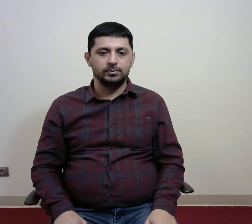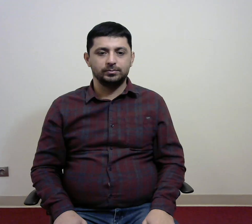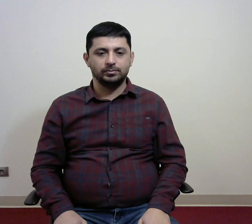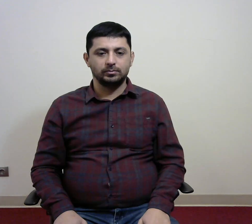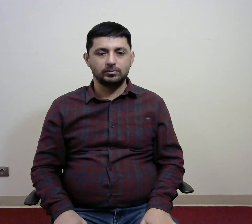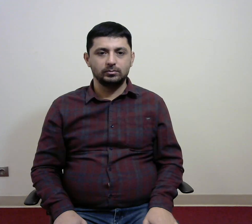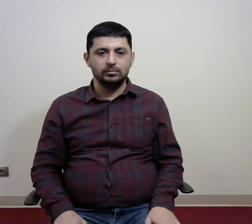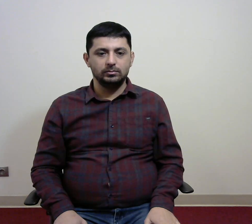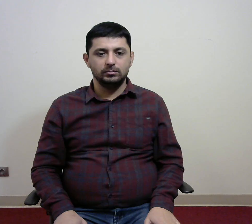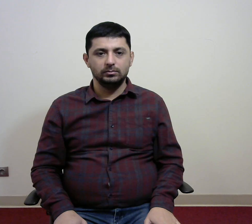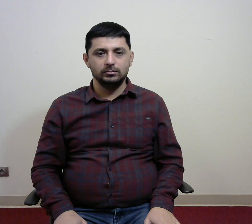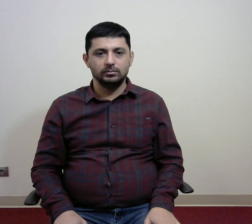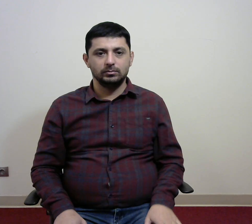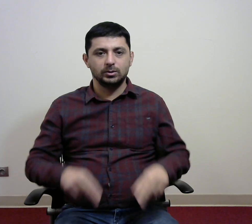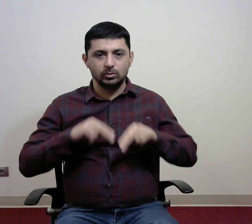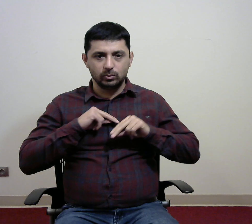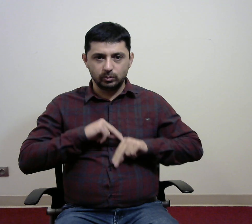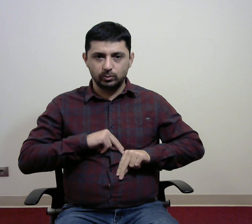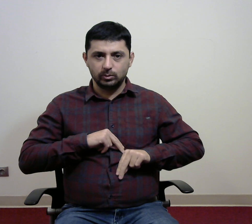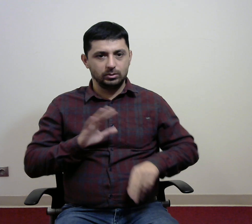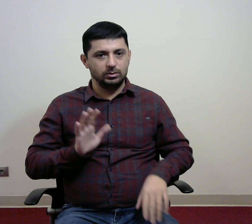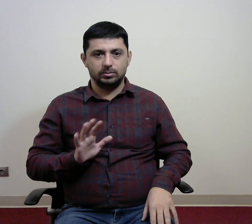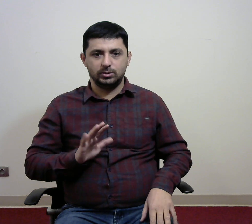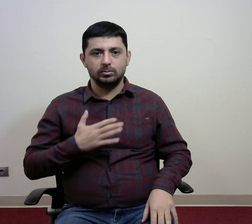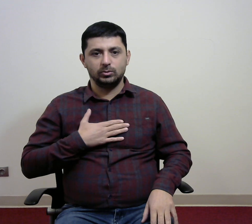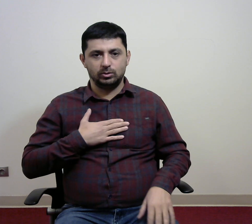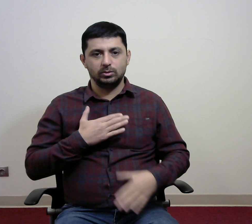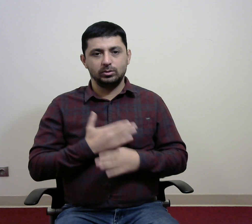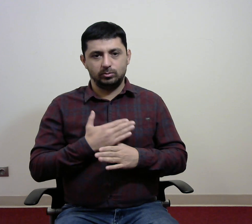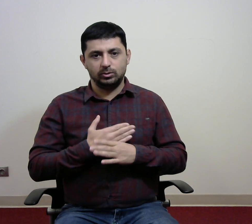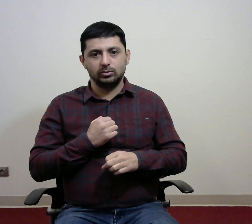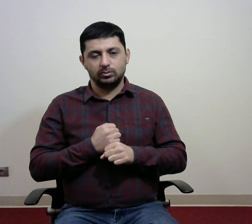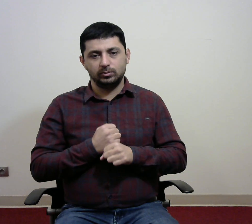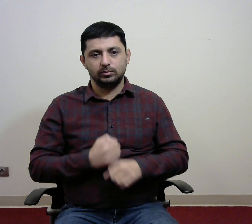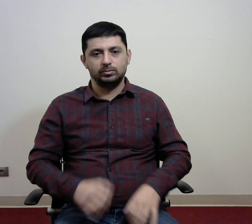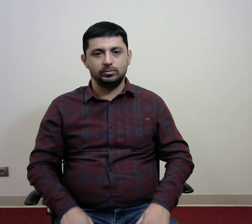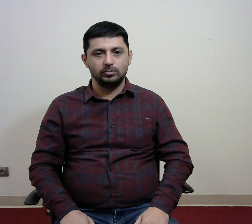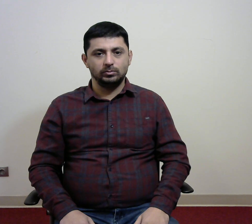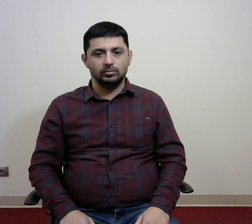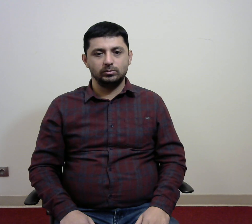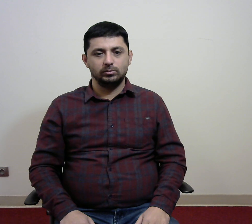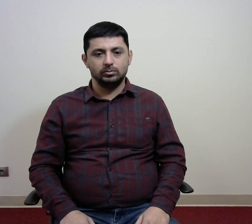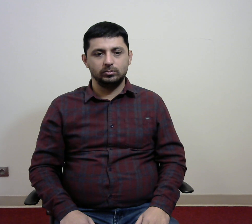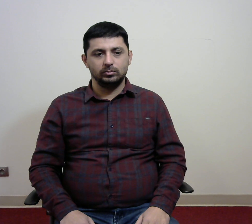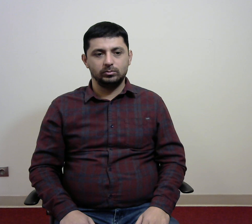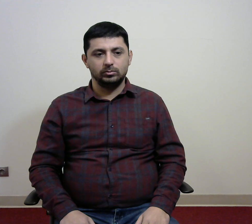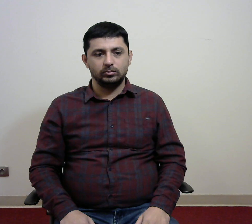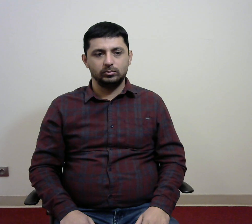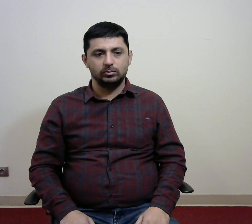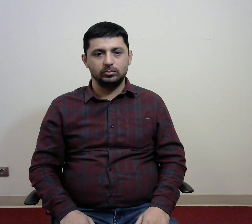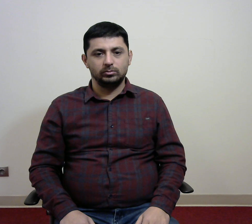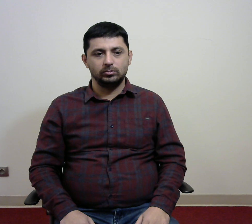Zəhmət olmasa, mənə kömək edin